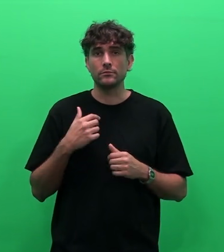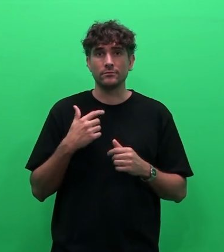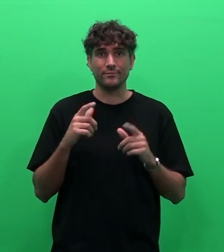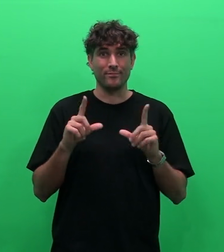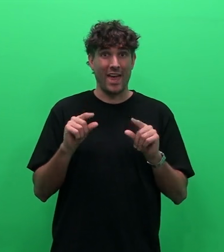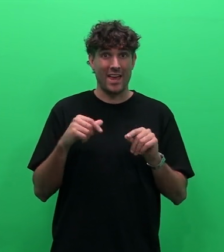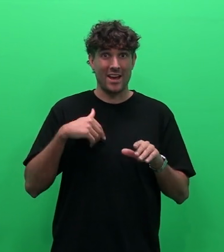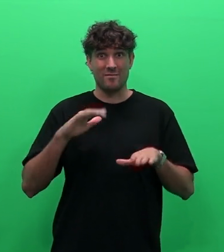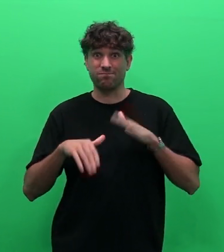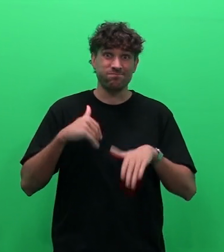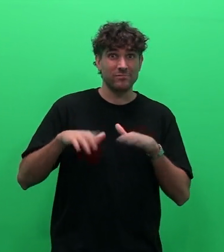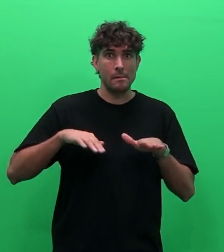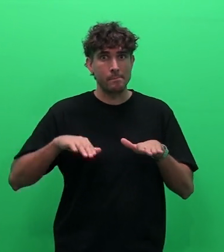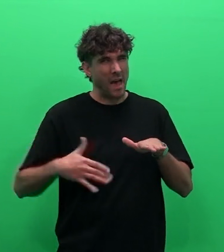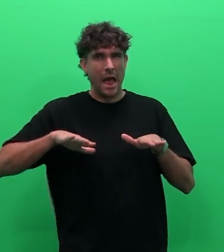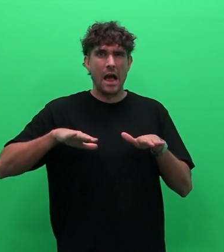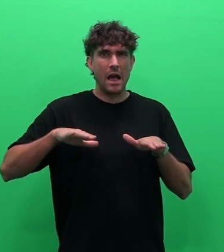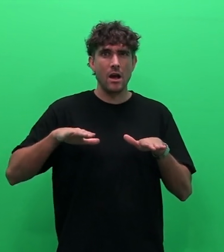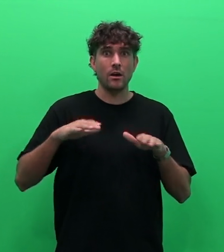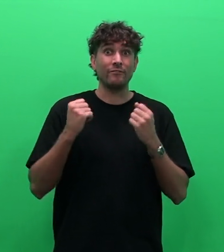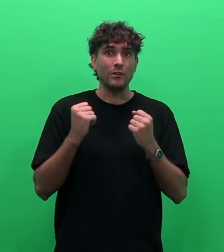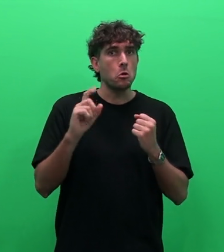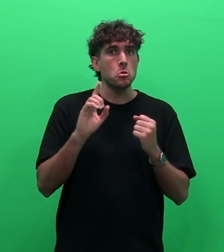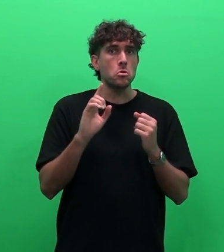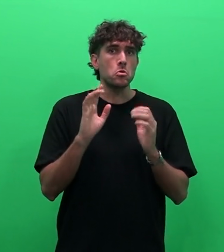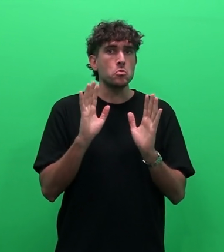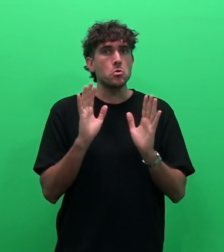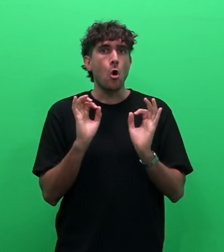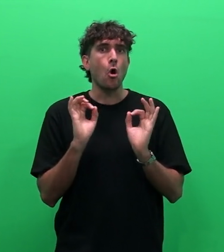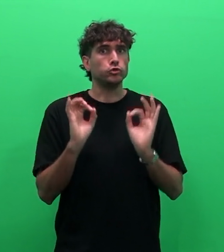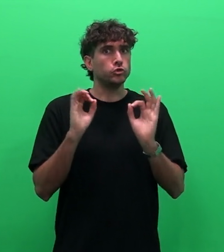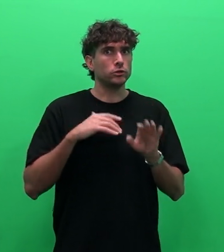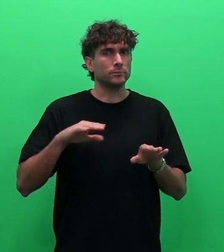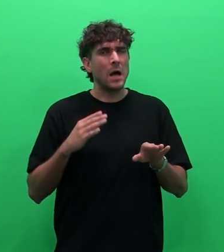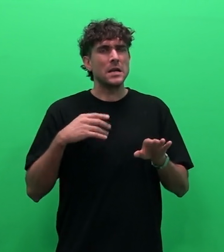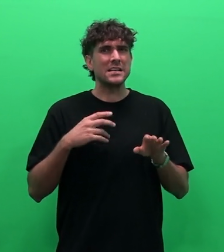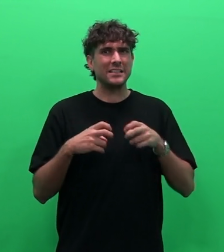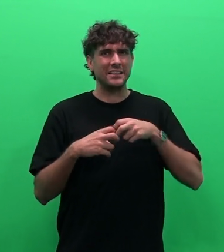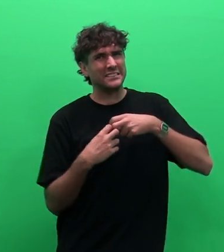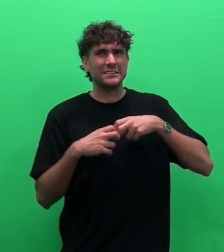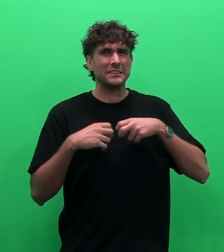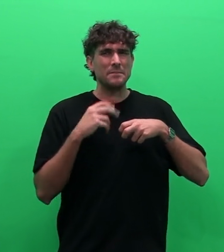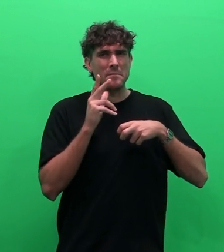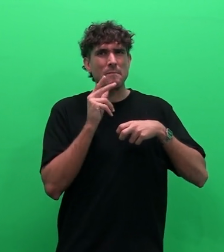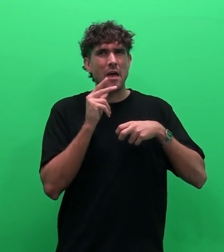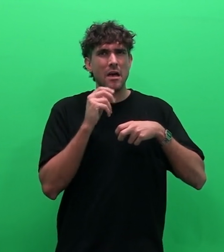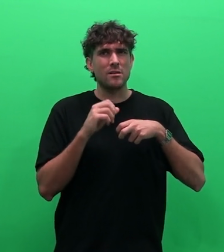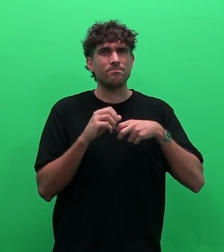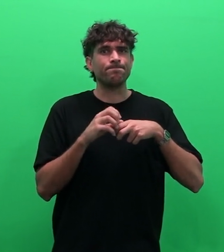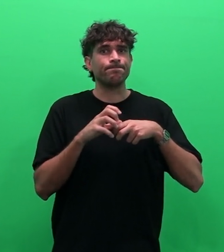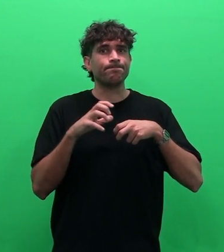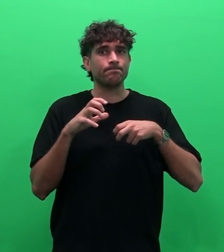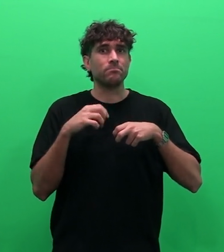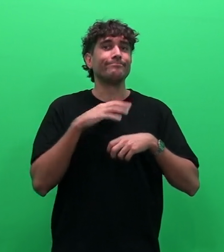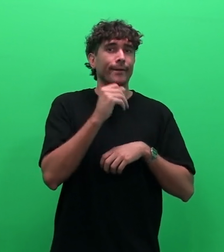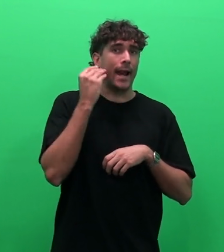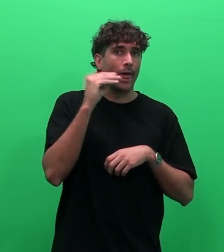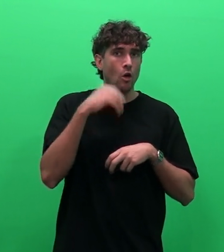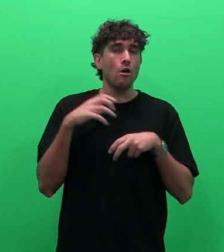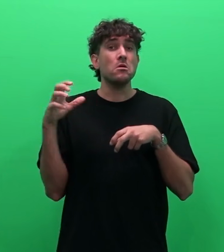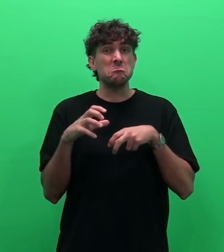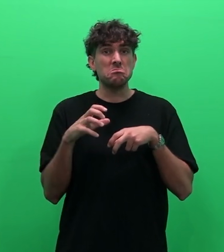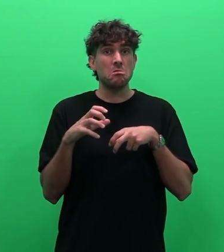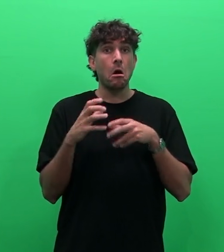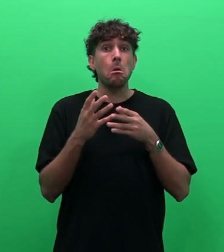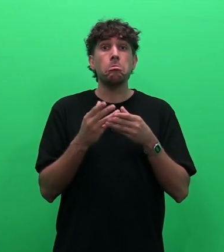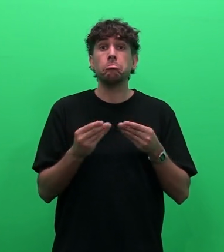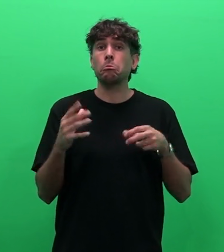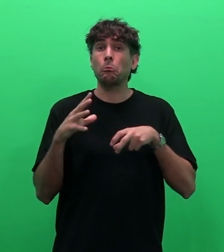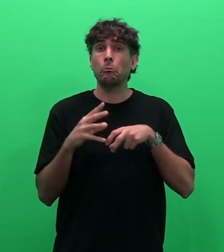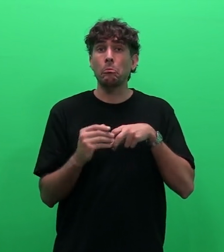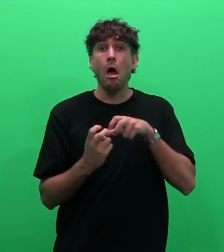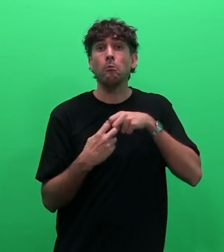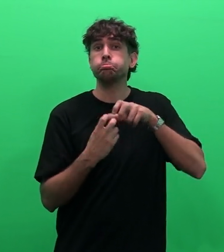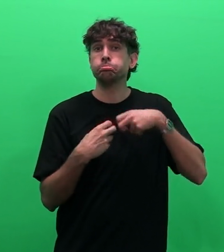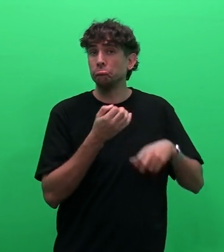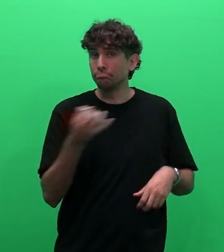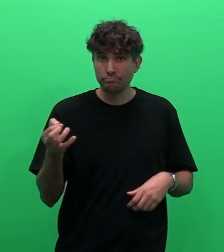Estava caminant i em vaig torçar el peu dret, no va ser un cop molt fort, però suficient per notar com se'm torçava. Em va fer mal i se'm va inflar. Em vaig posar gel i la inflamació em va baixar i ja el podia moure perfectament.